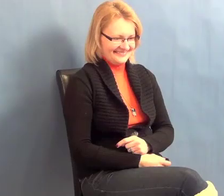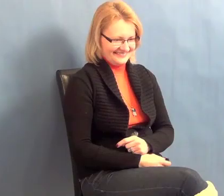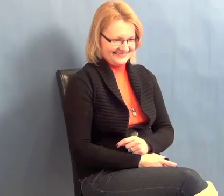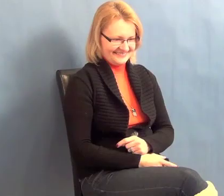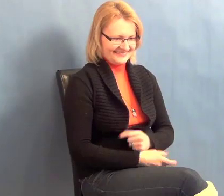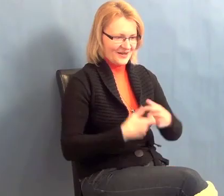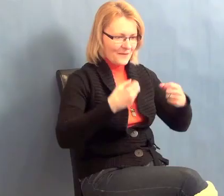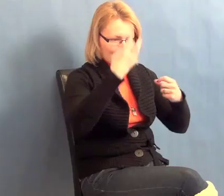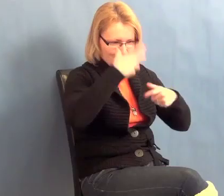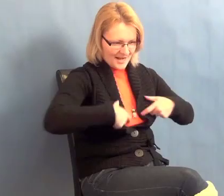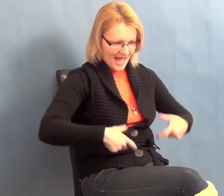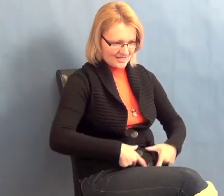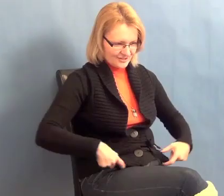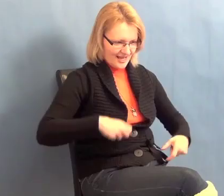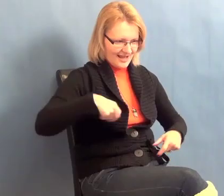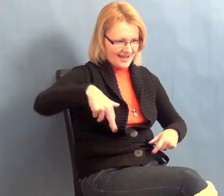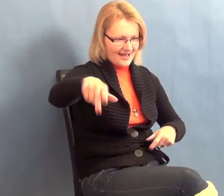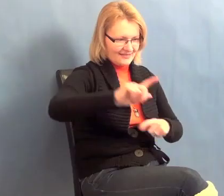Na plaży chodzić w bikini nie wolno.